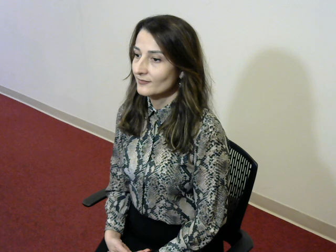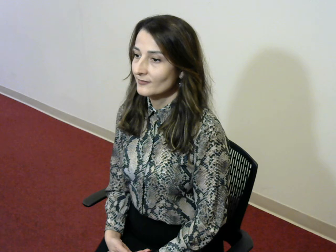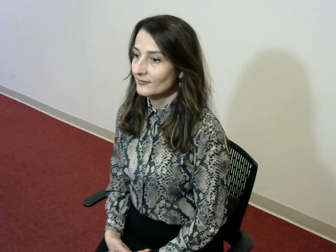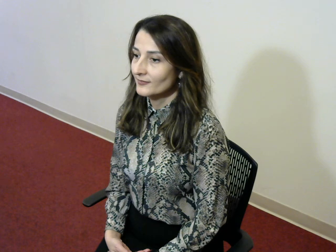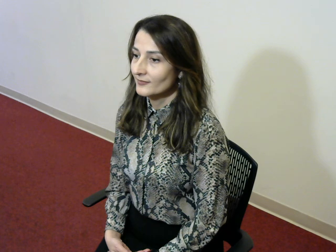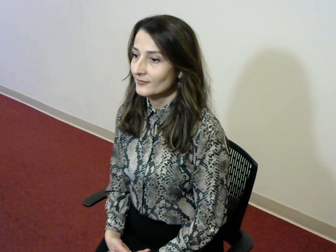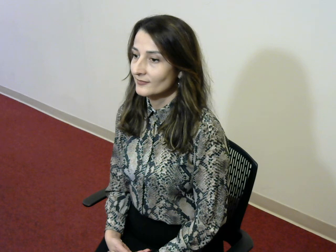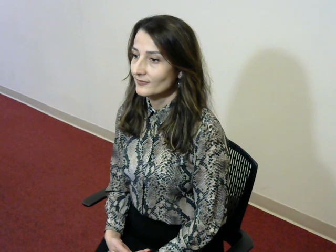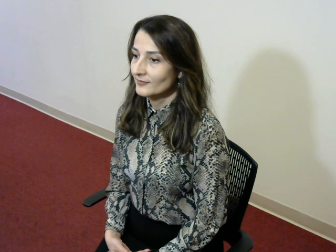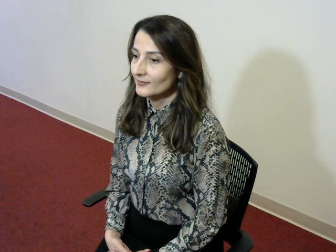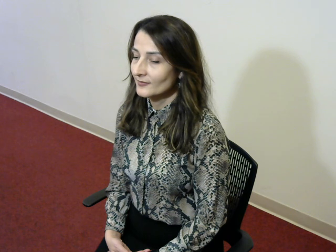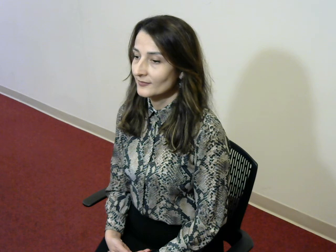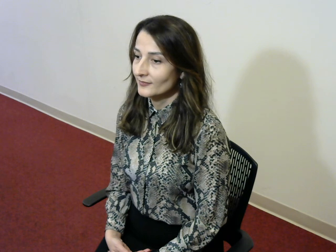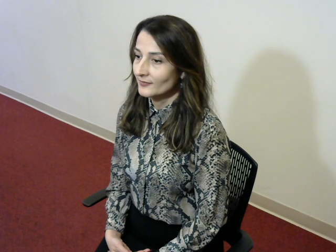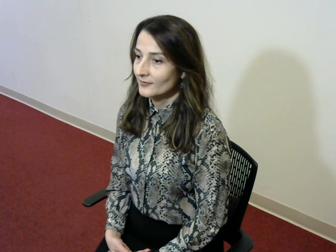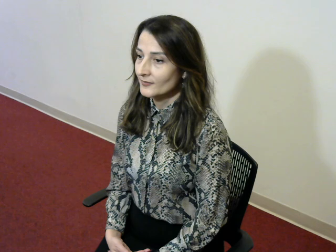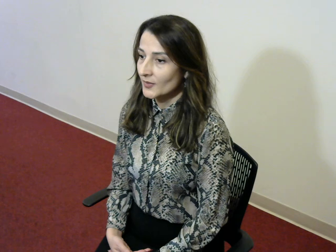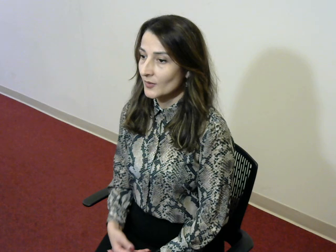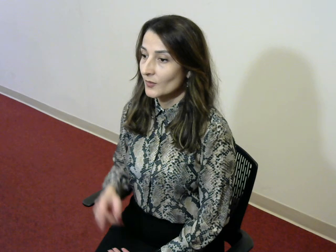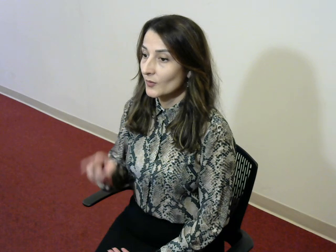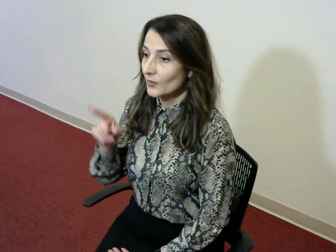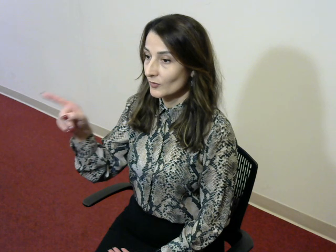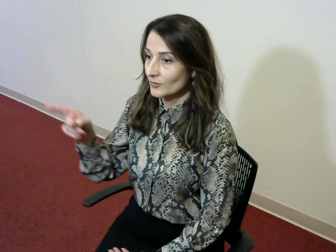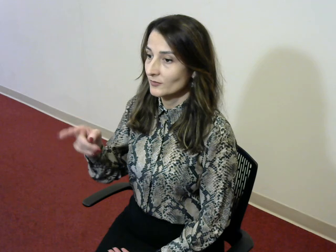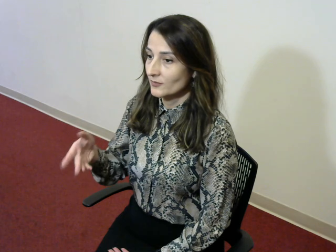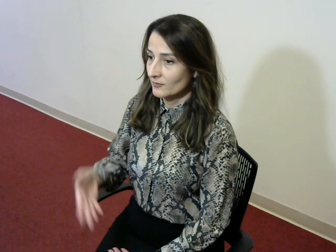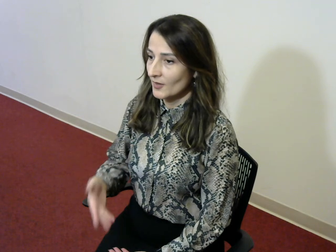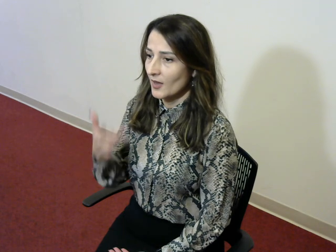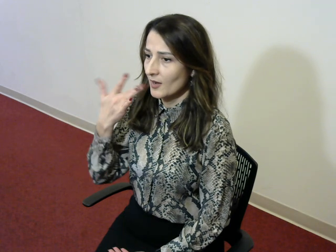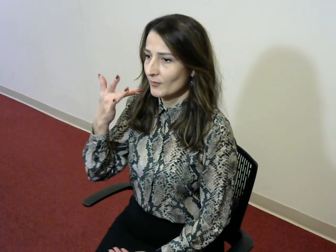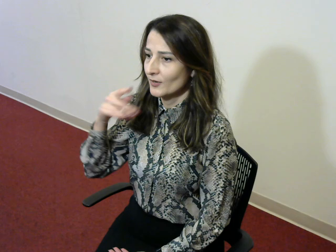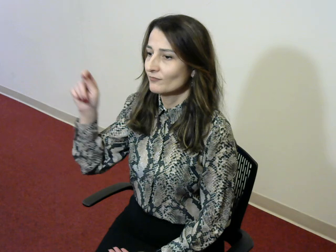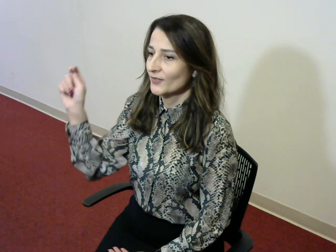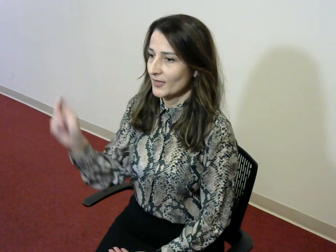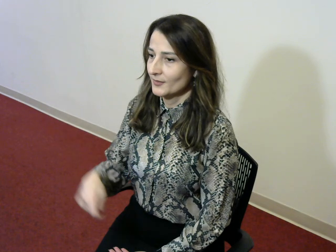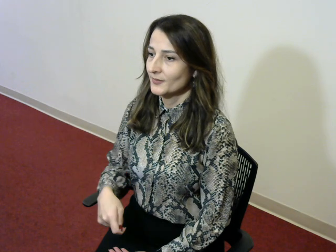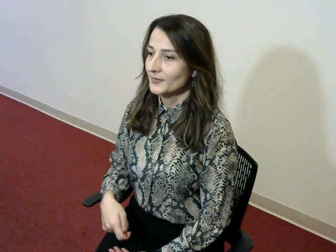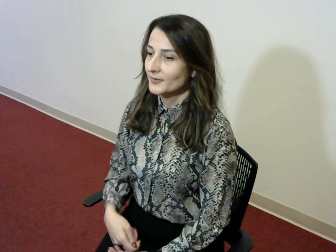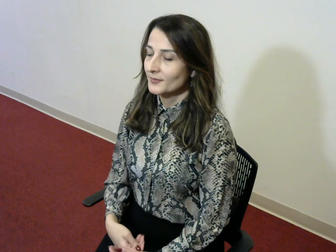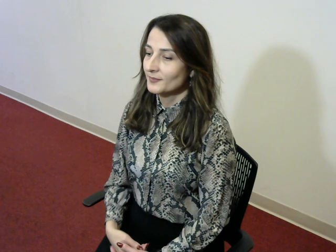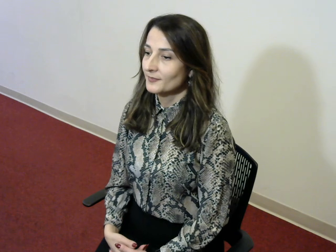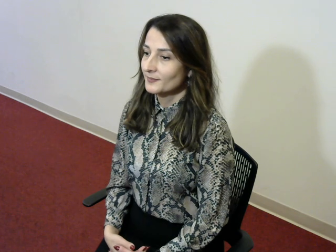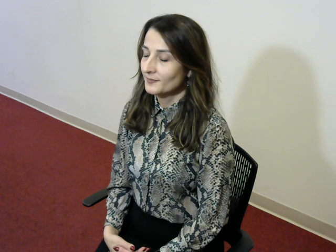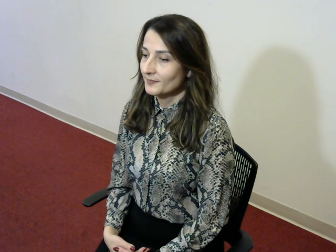O bura Amerikadan gəlib